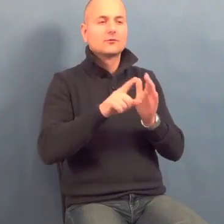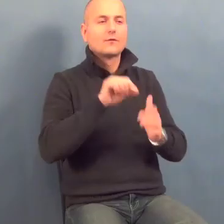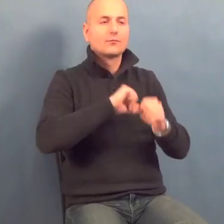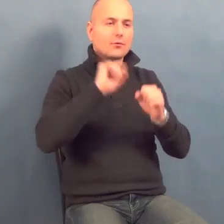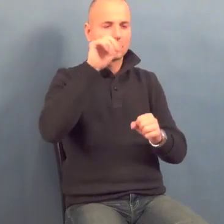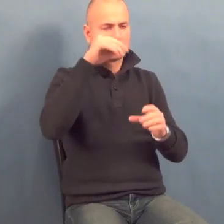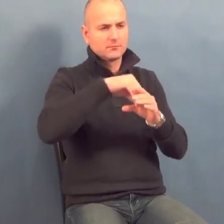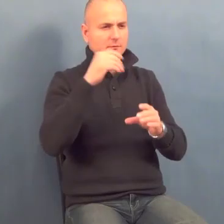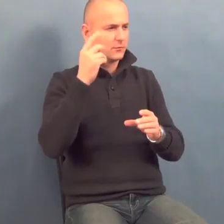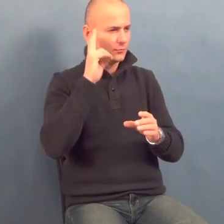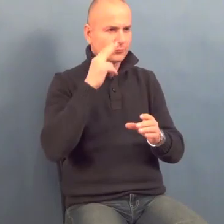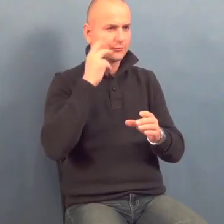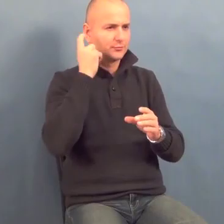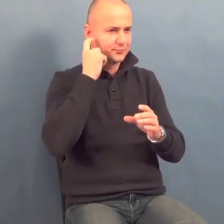W autobusie są głusi i słyszący.